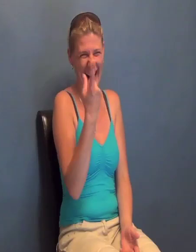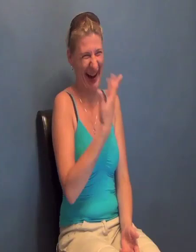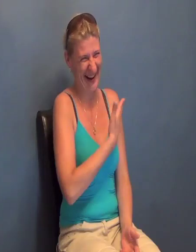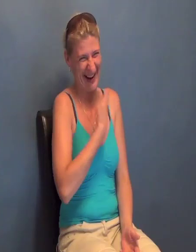Dziwne.